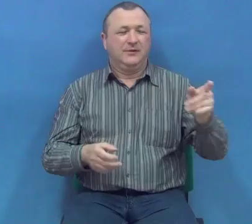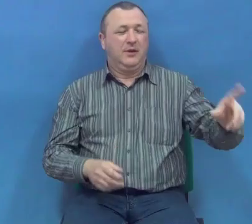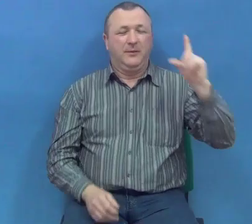Poszedł.